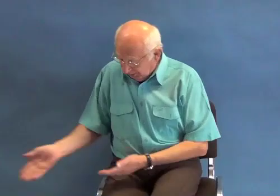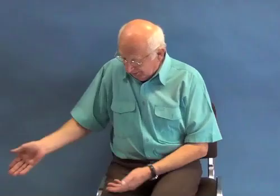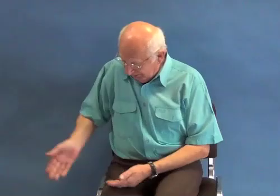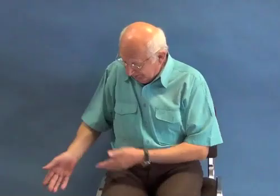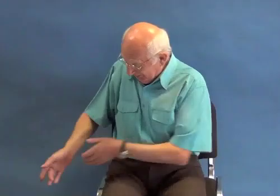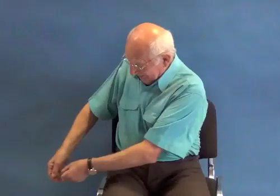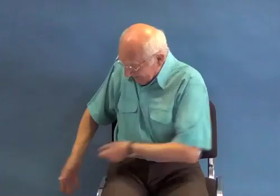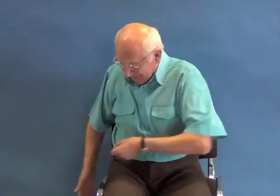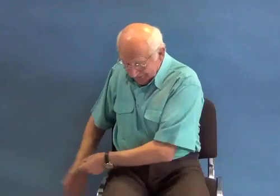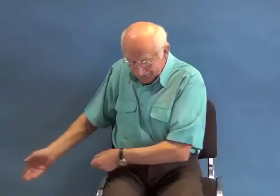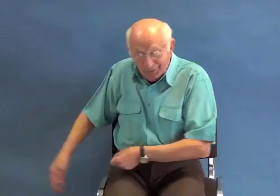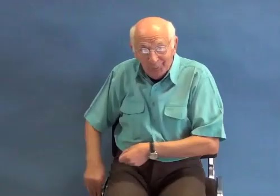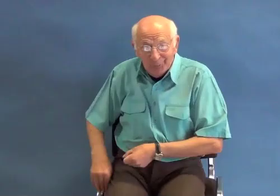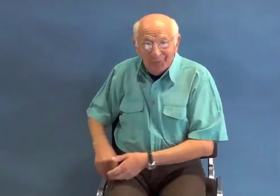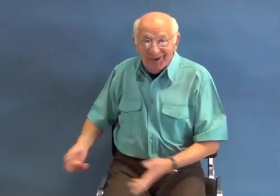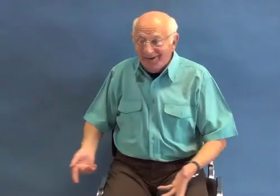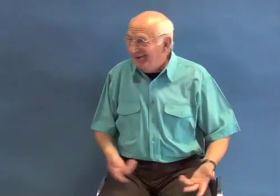Piłuje siedzenie.